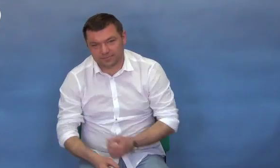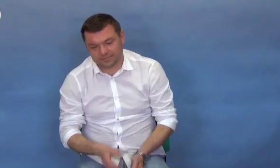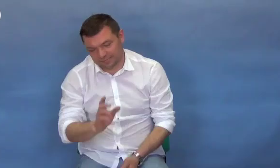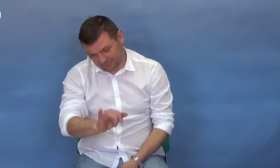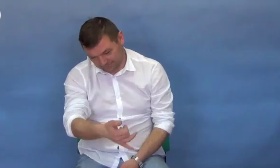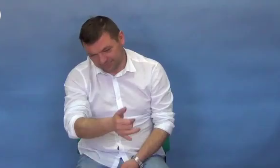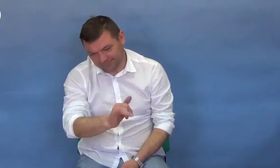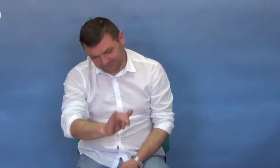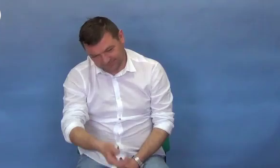Tak.